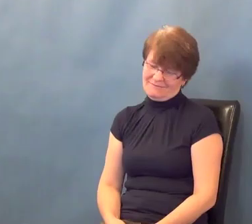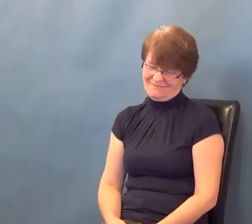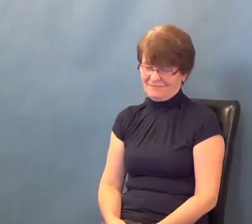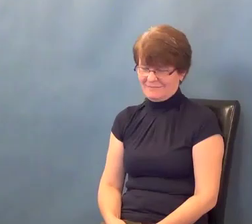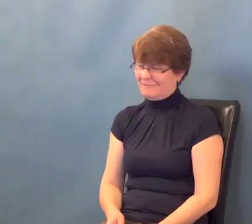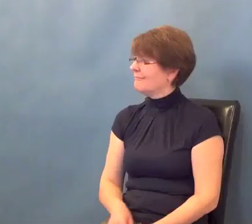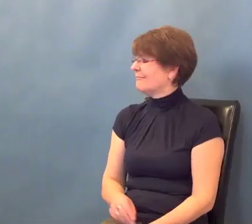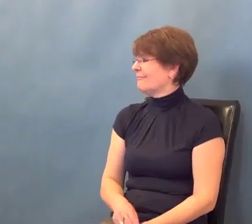Zwykły.